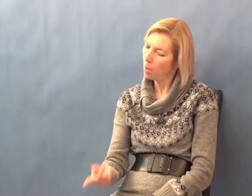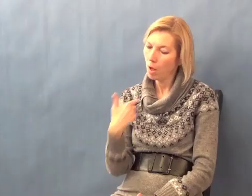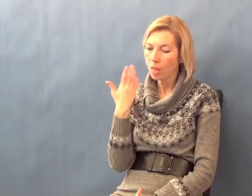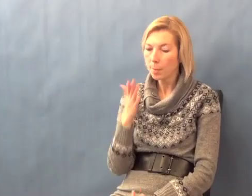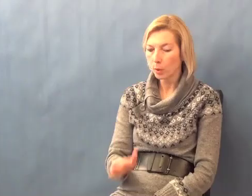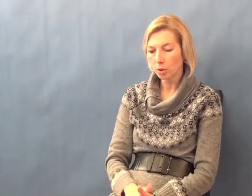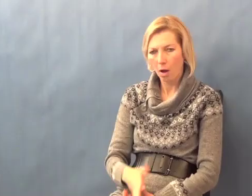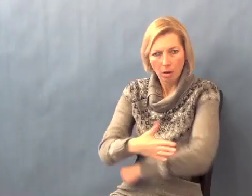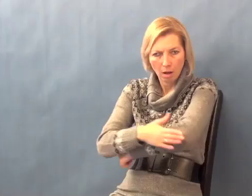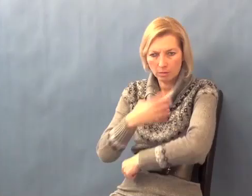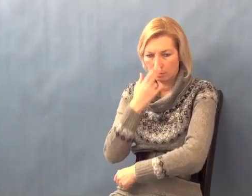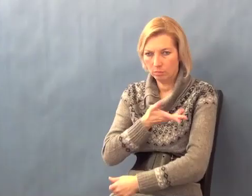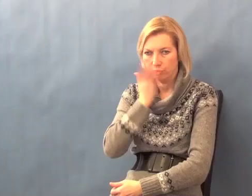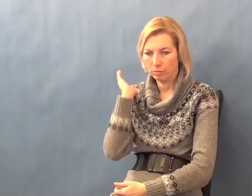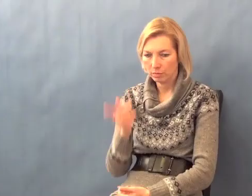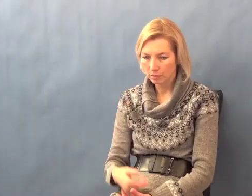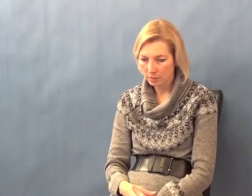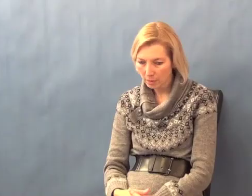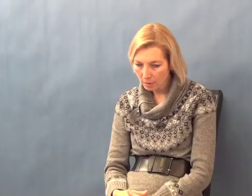Nie znam, za granicą też nie widziałam.